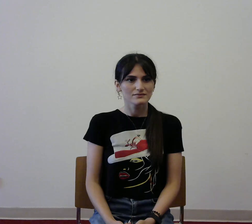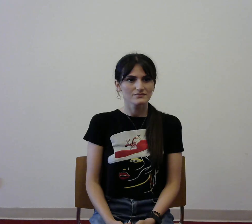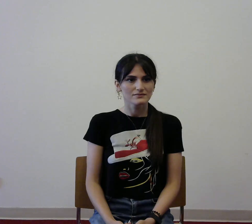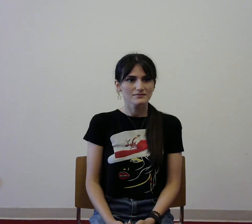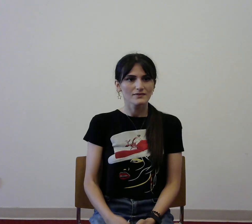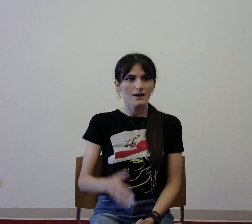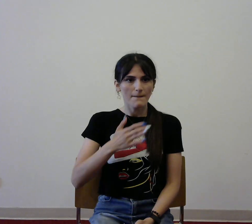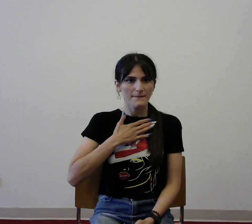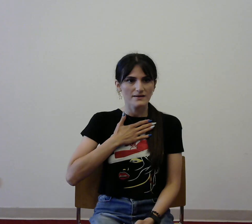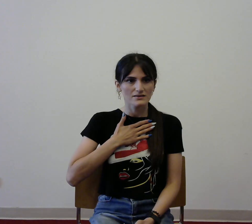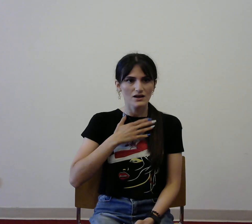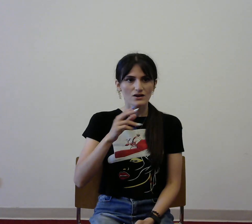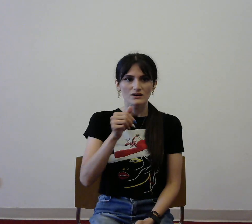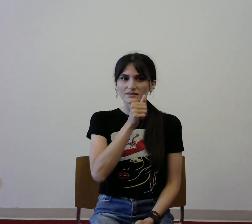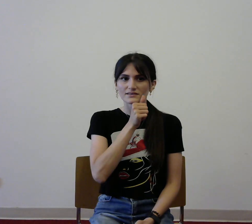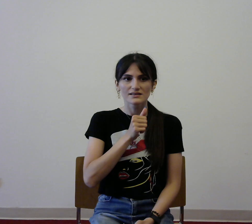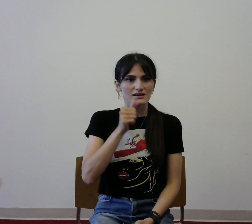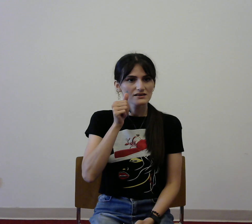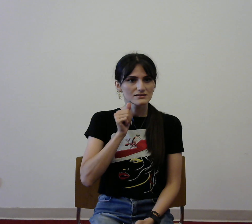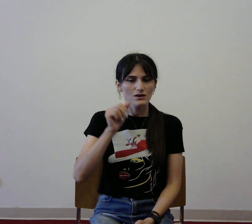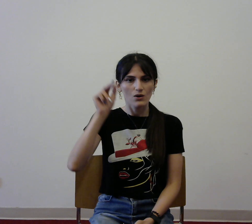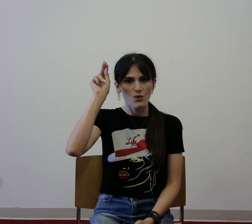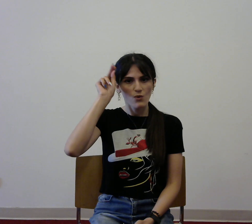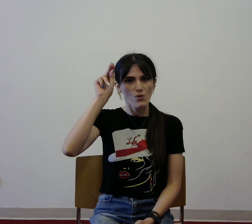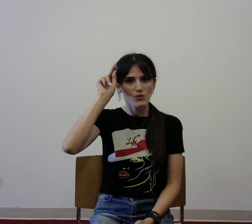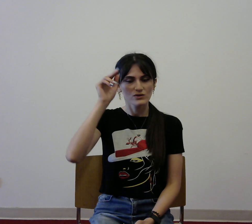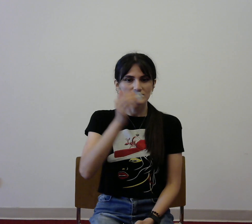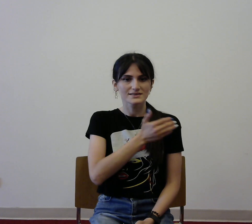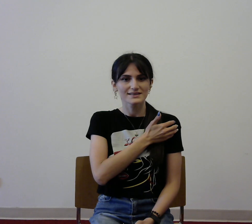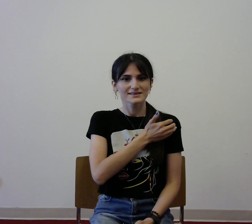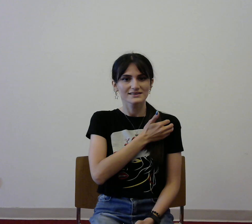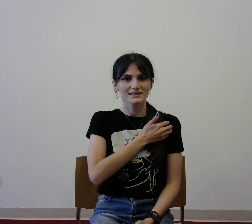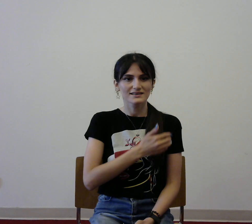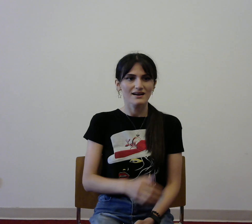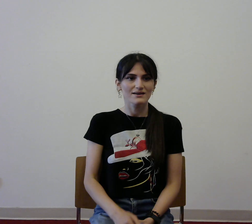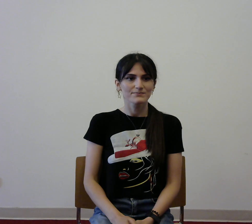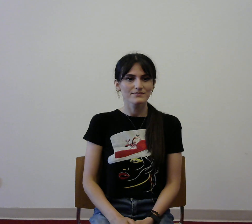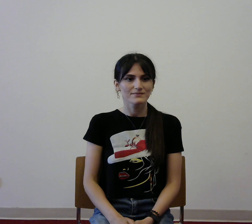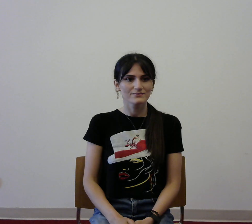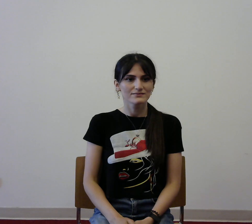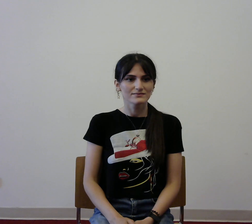Mən kodlaşdırma öyrənmək istəyirəm